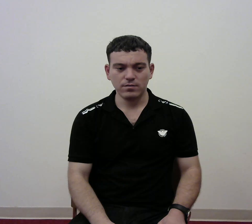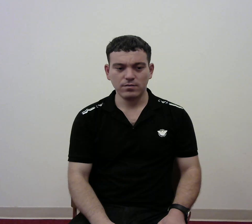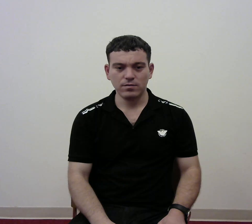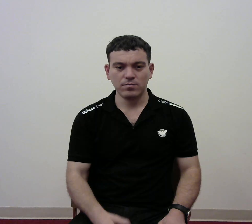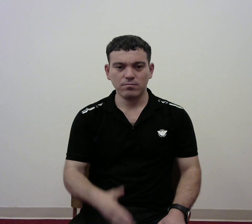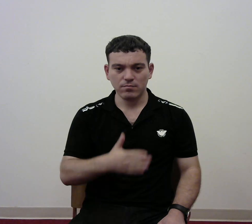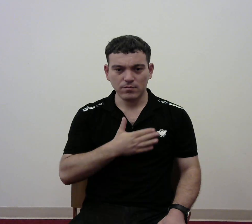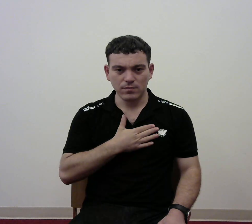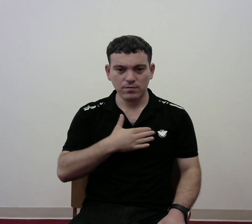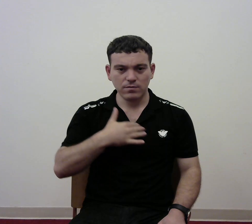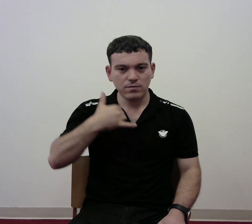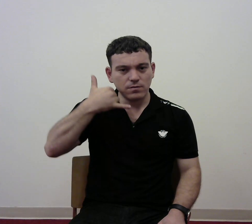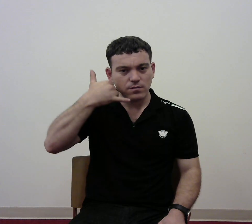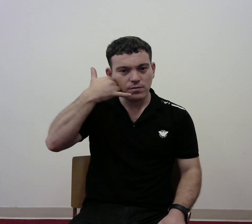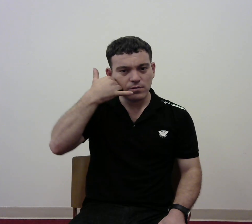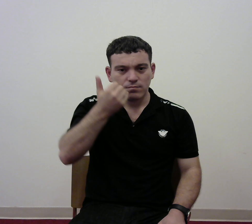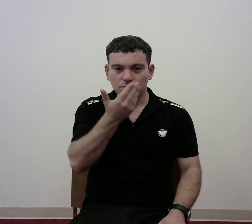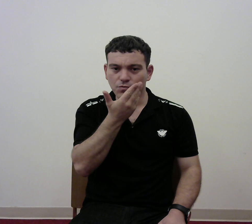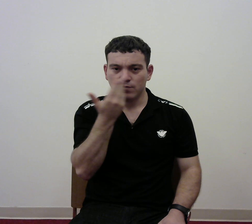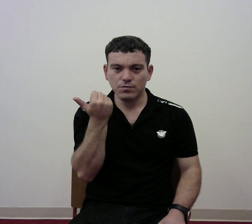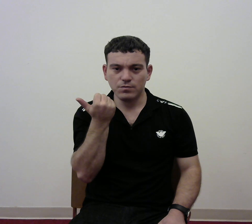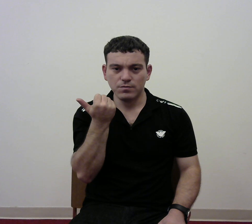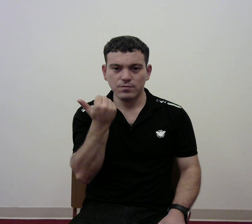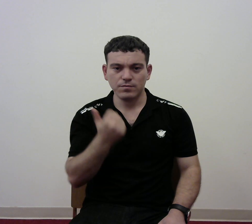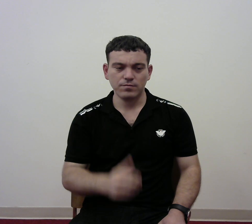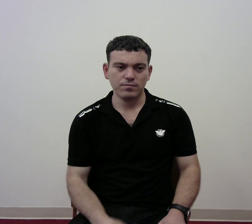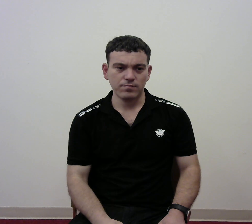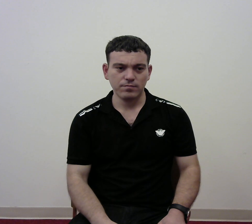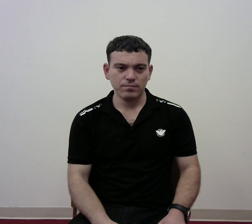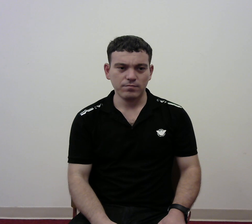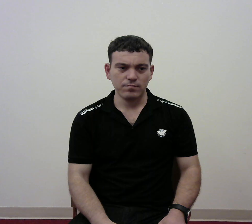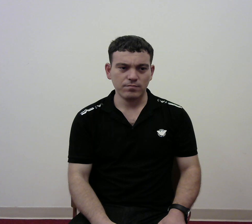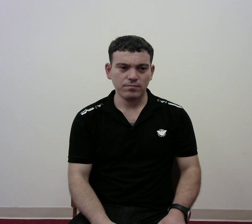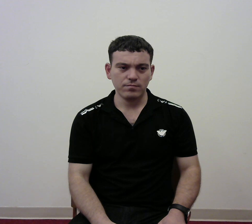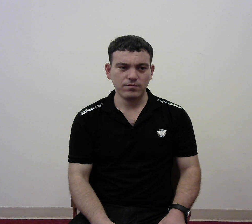Mənim telefonum yoxdur